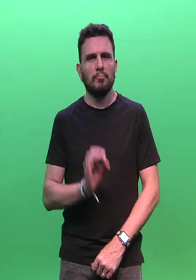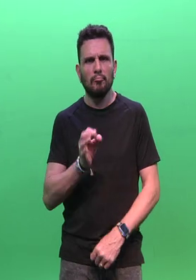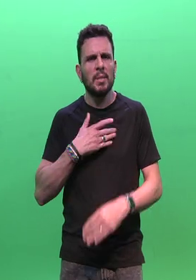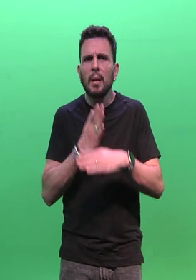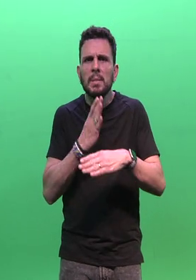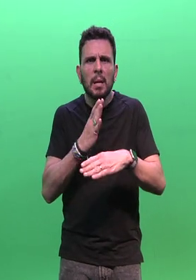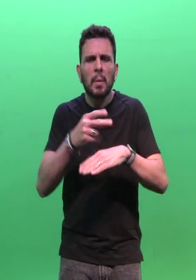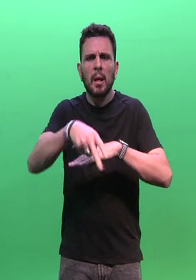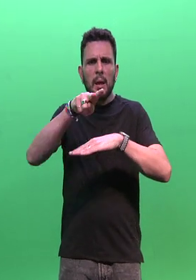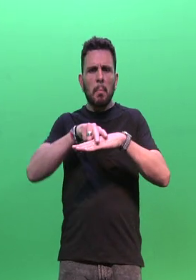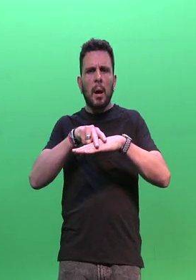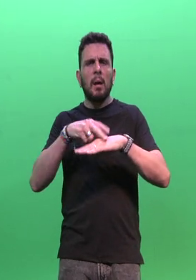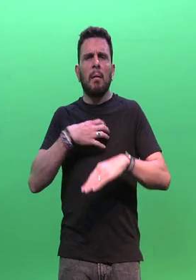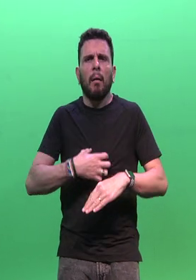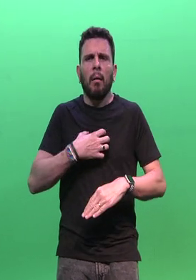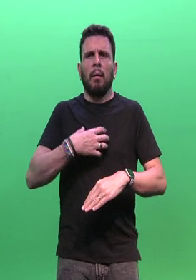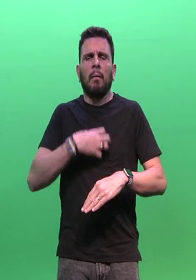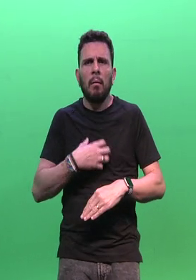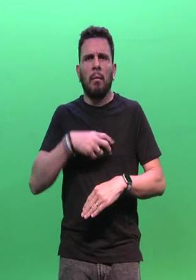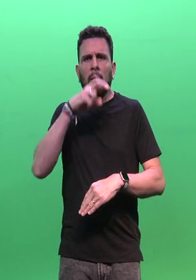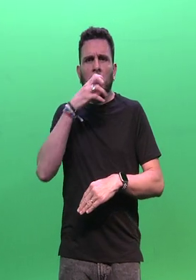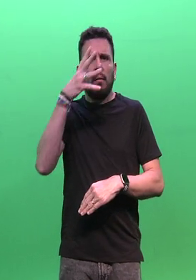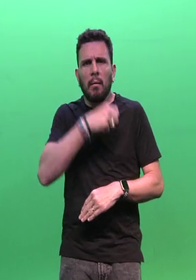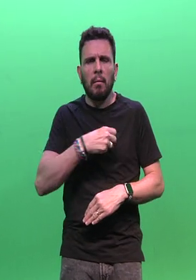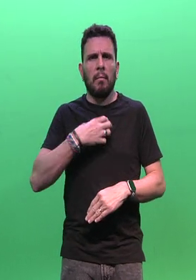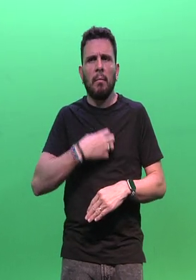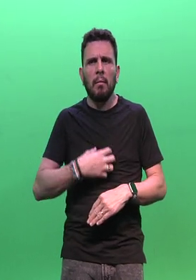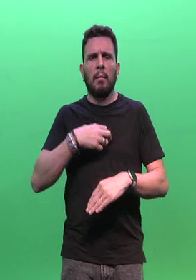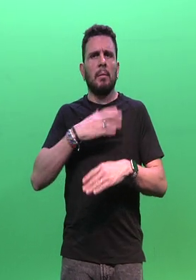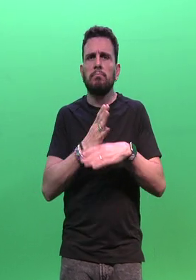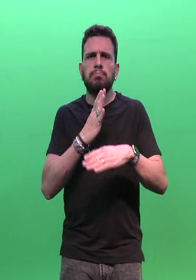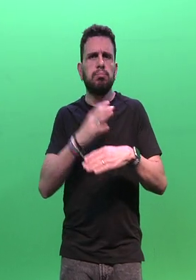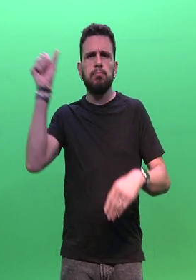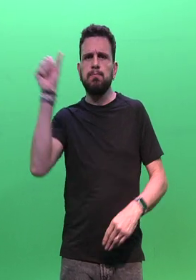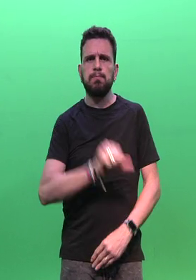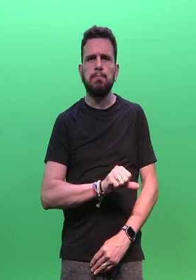Sí, sempre que estic estirat al llit tinc alguna cosa al pit i no puc respirar, em passa sempre.